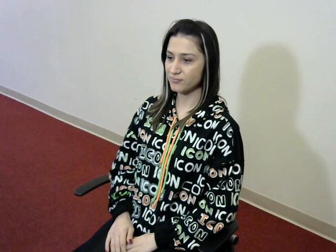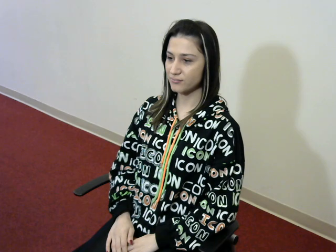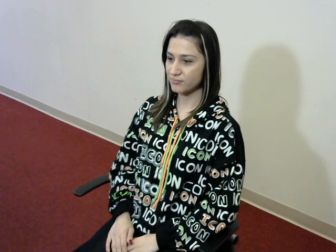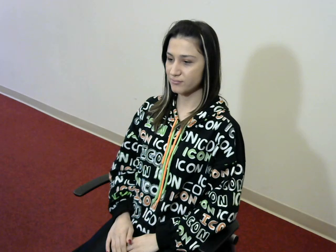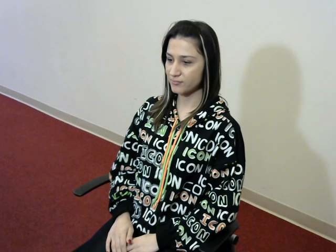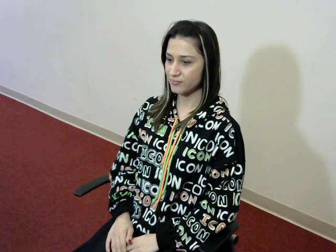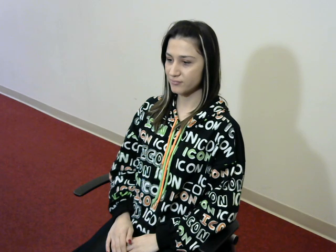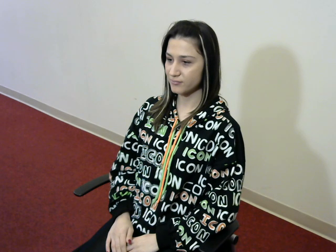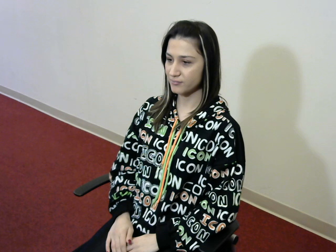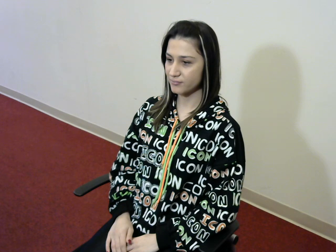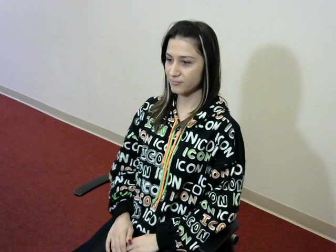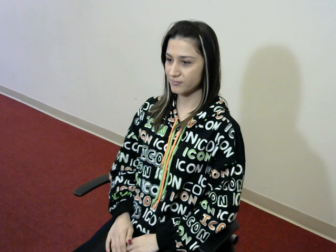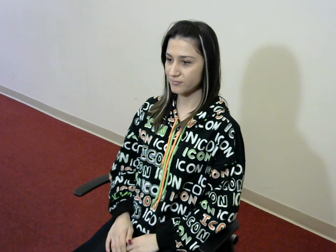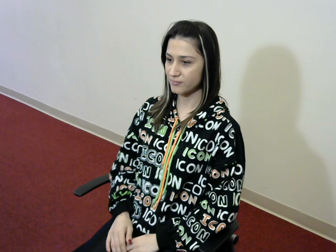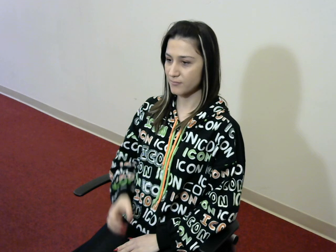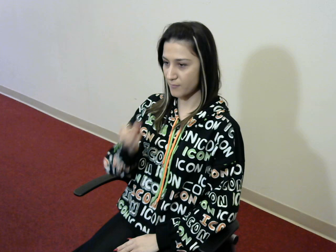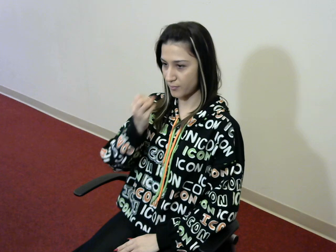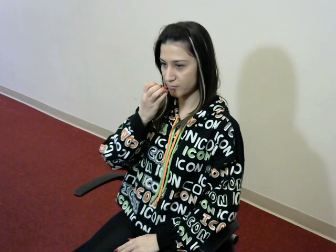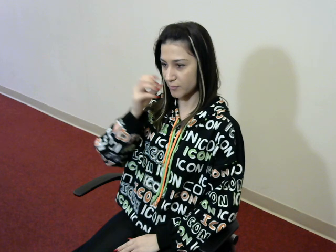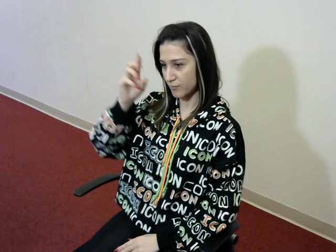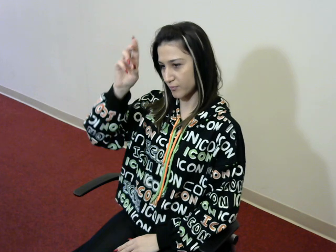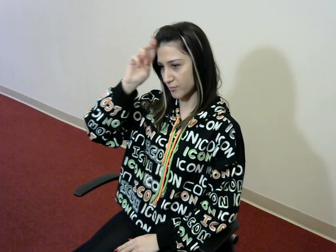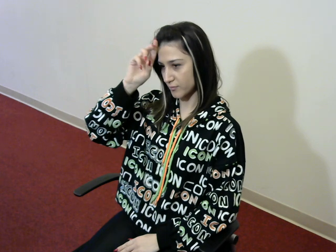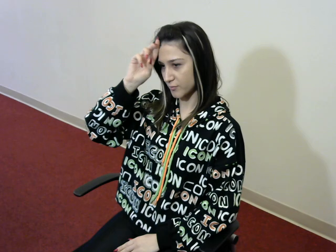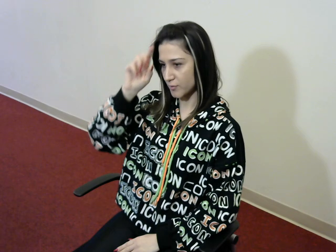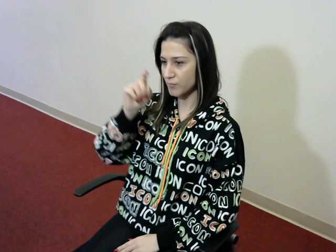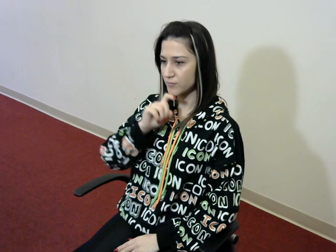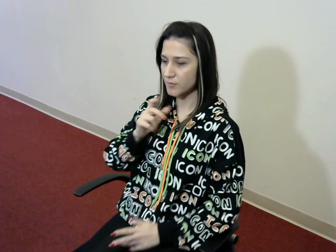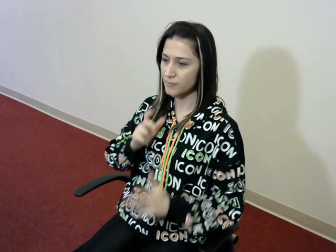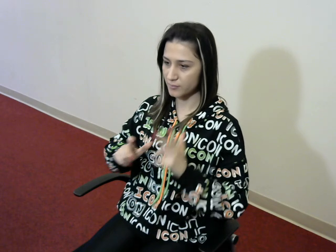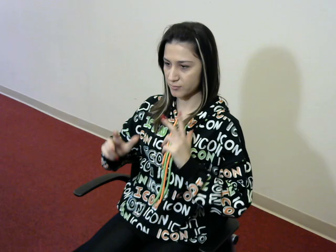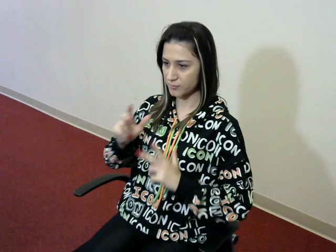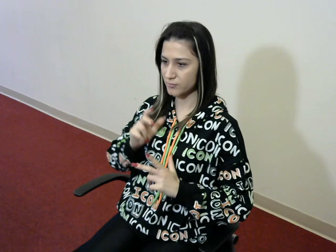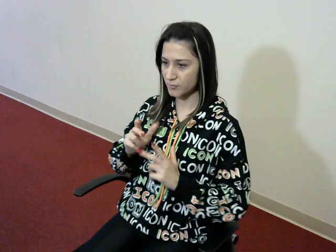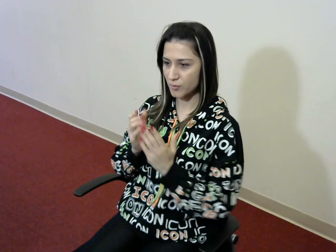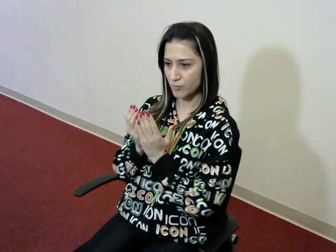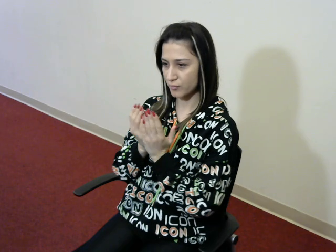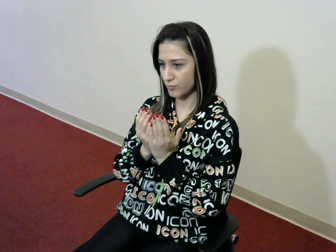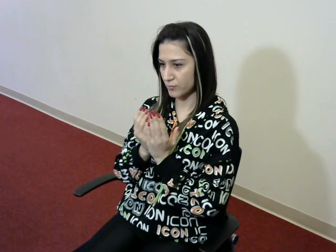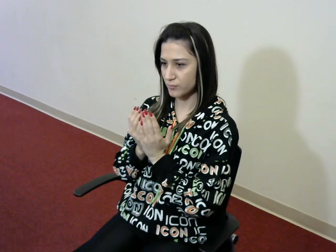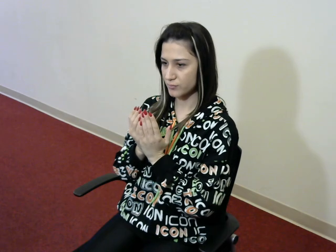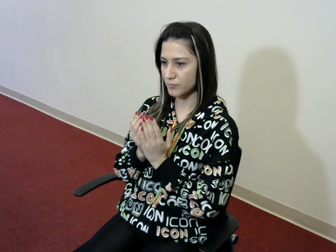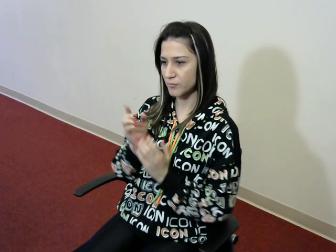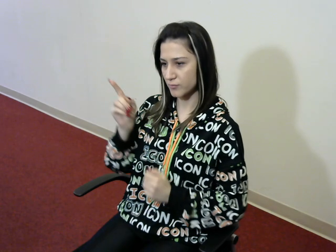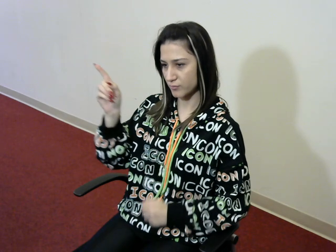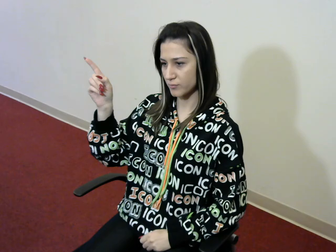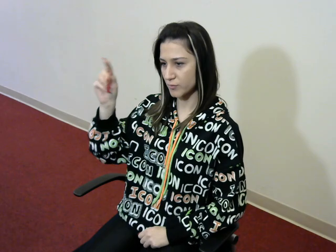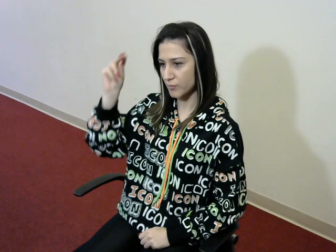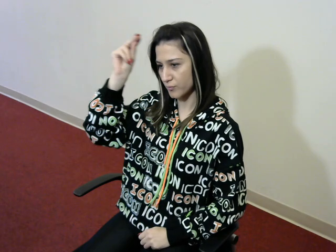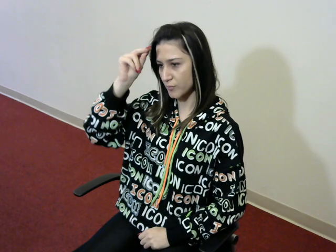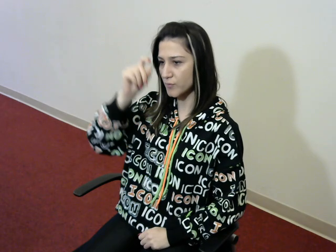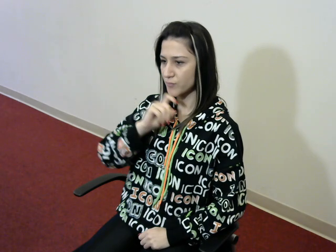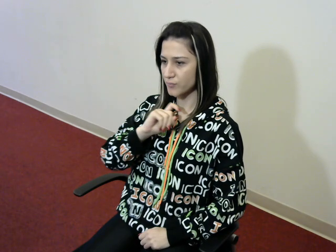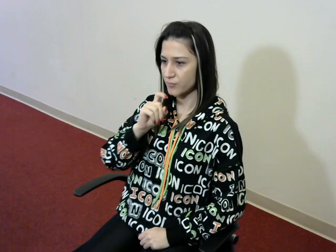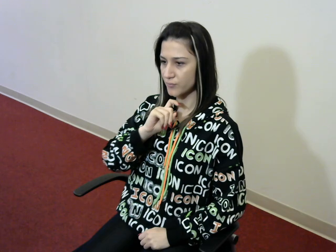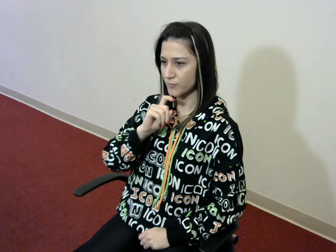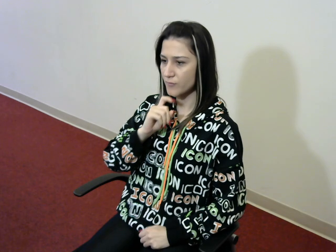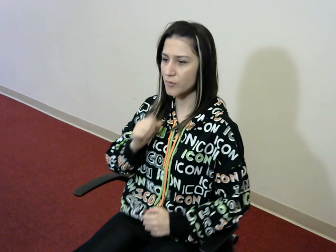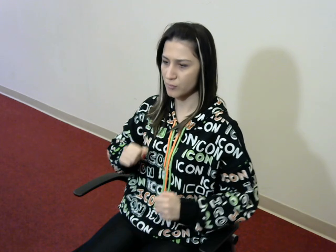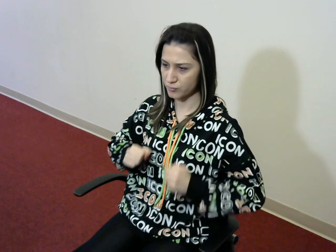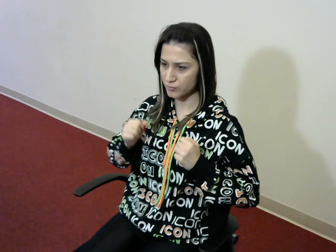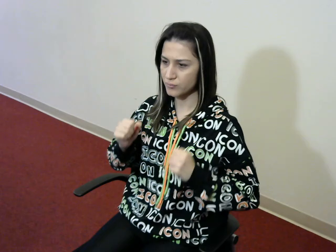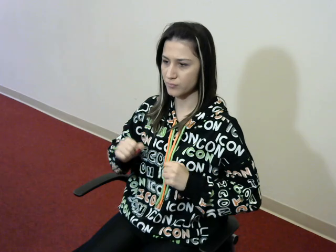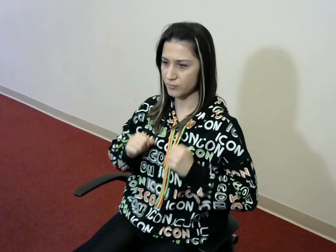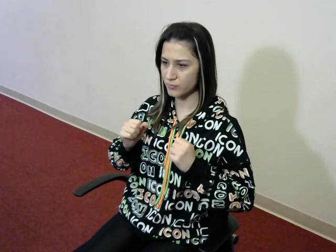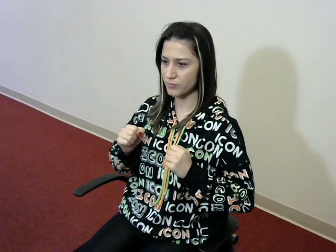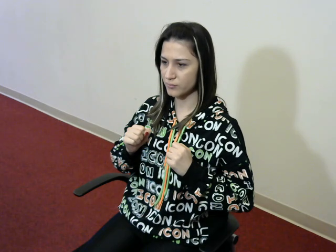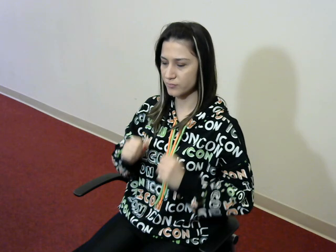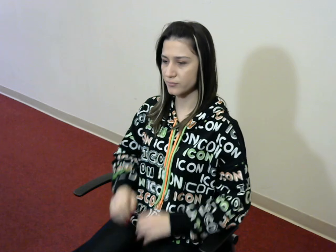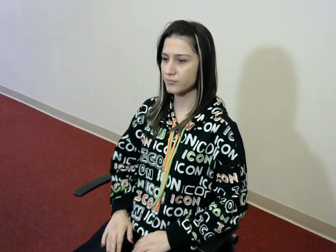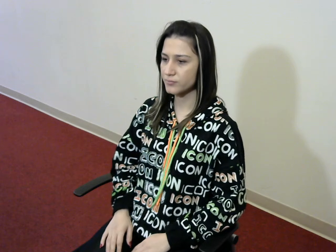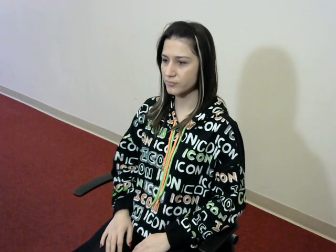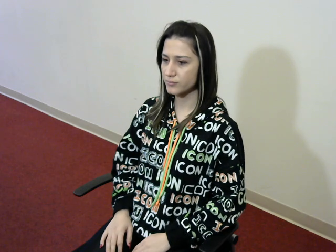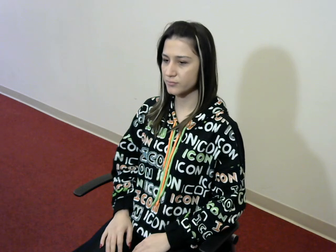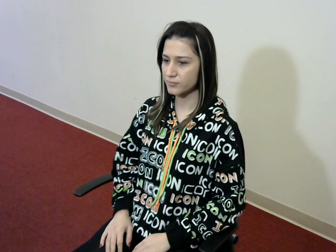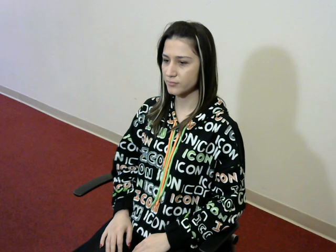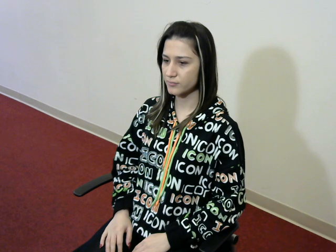Bakı Dövlət Universitetində oxuyan o tələbə çalışqandır